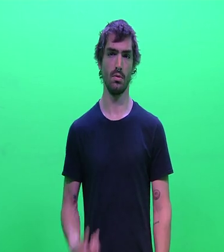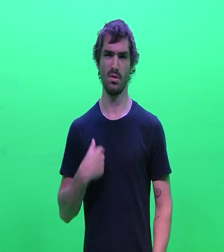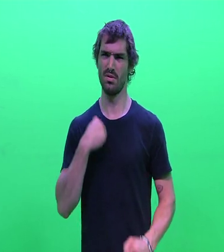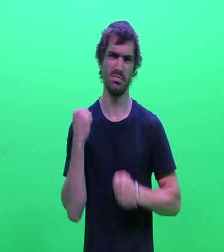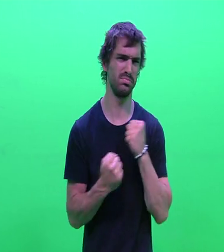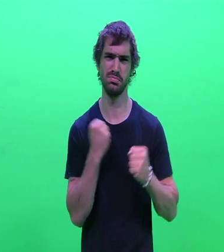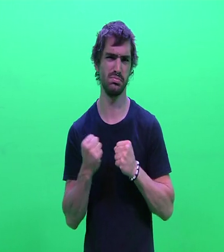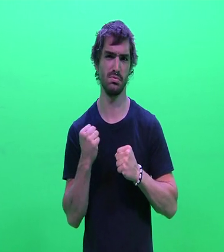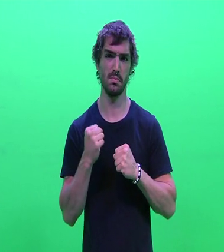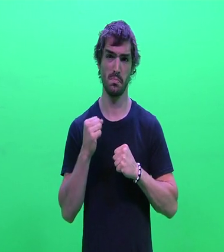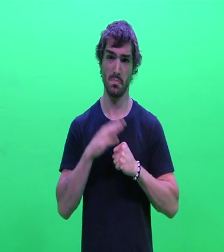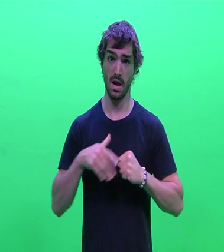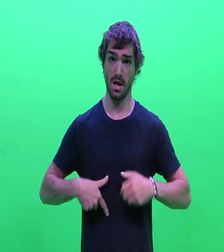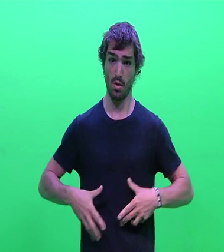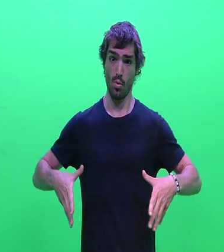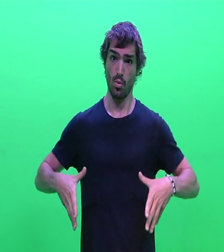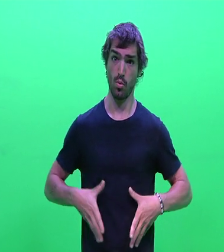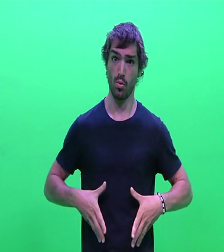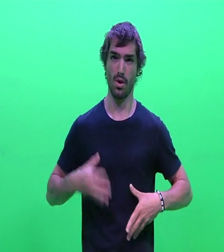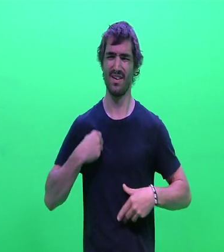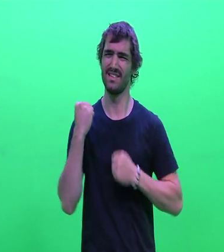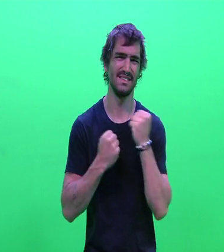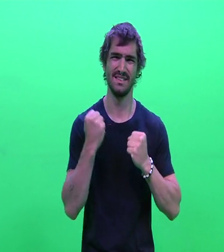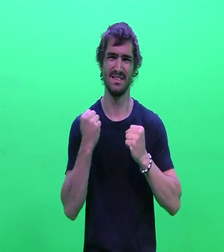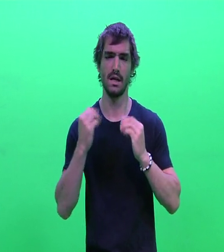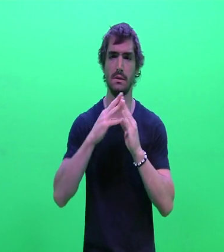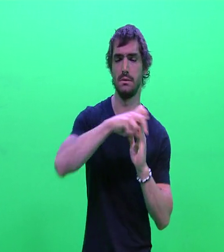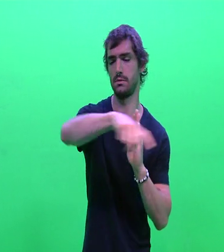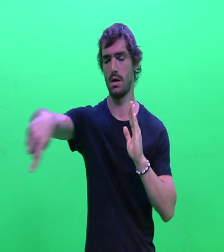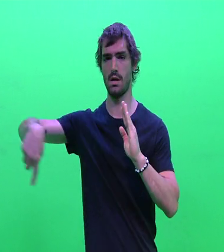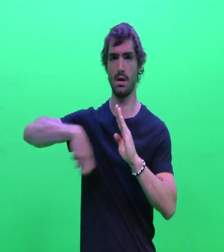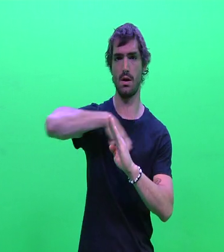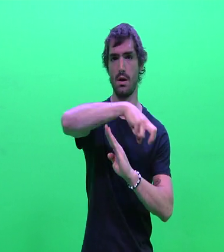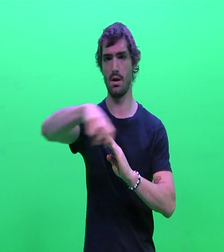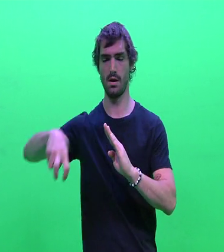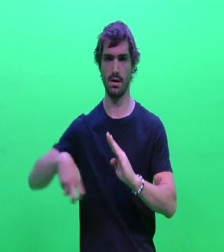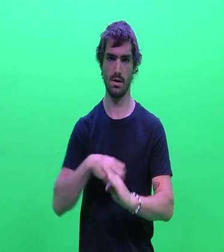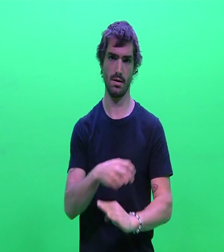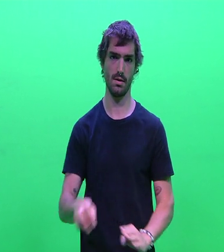Corro per aprimar-me, faig voltes al voltant de casa.